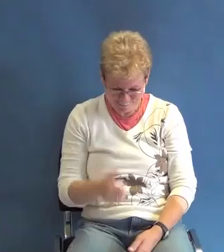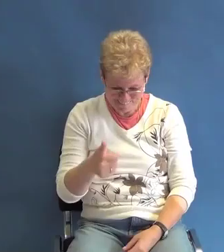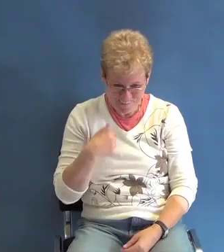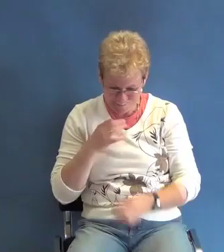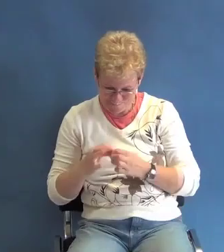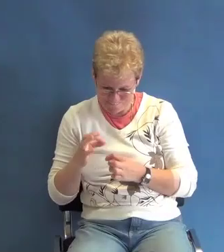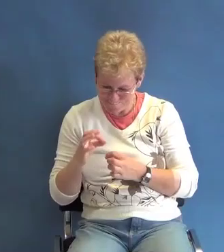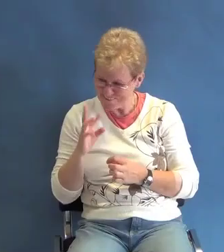Myślałam, domyślałam się.